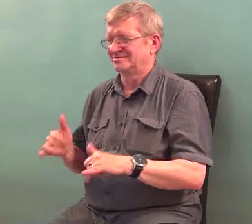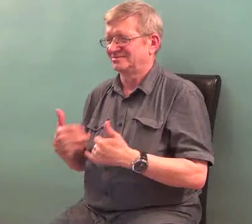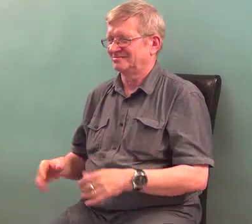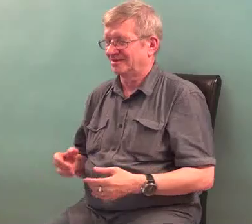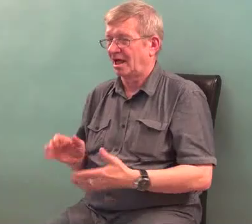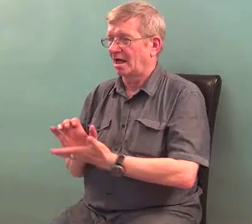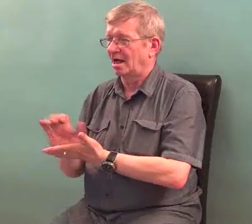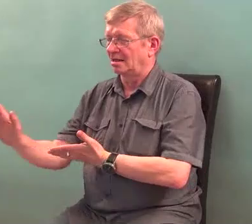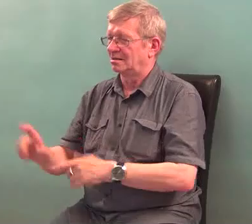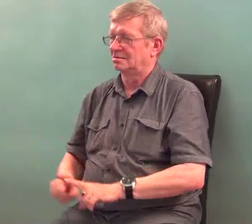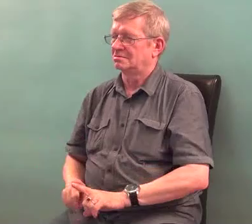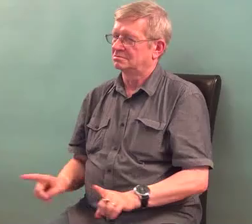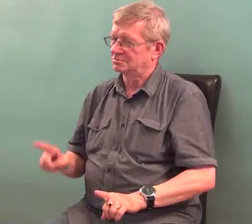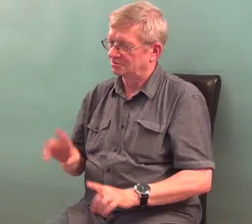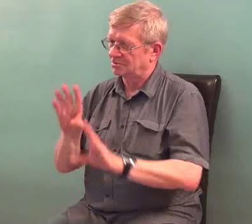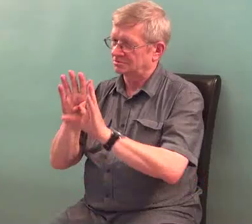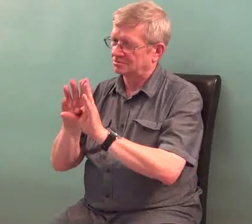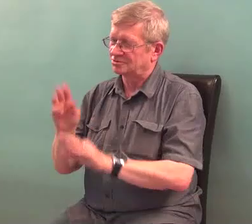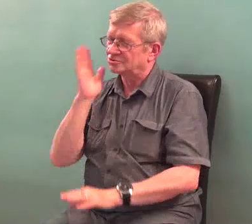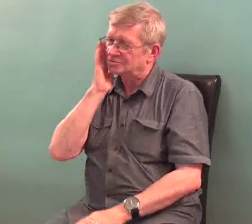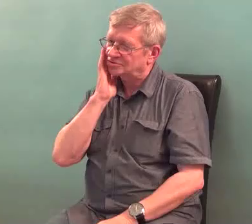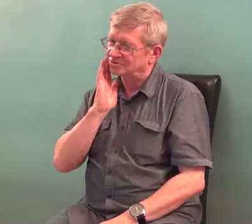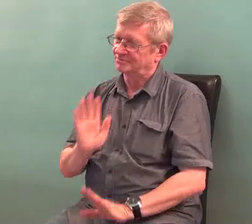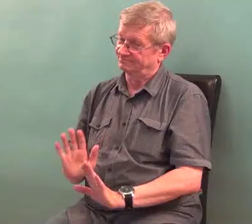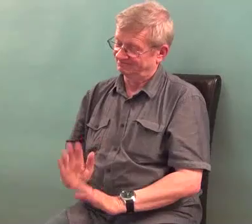Nie mogę ich odsuwać, muszę szanować i być delikatnym.